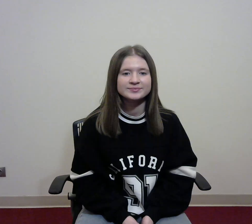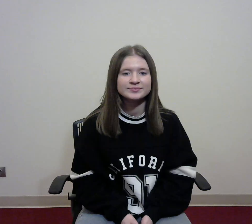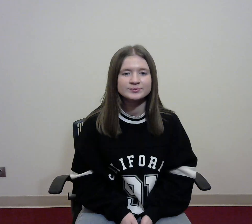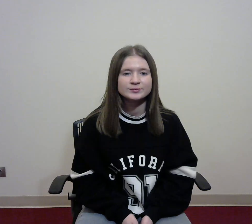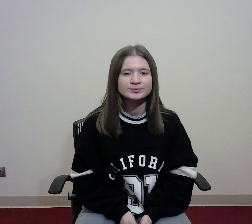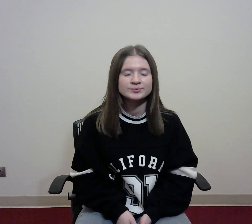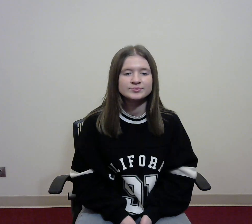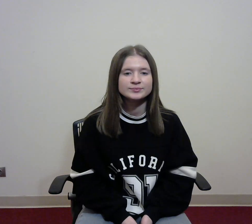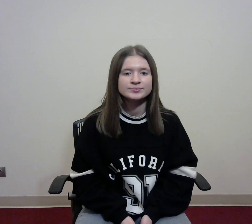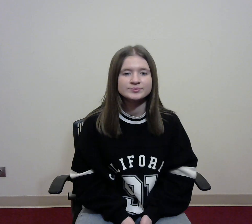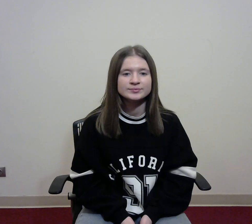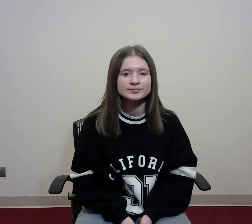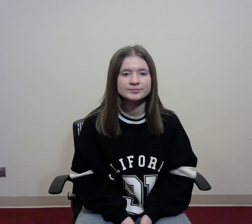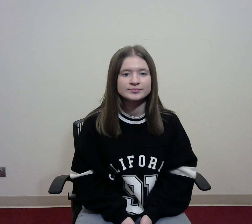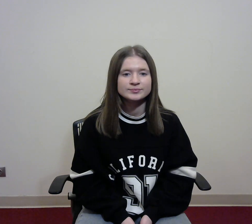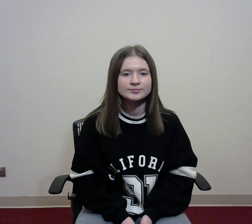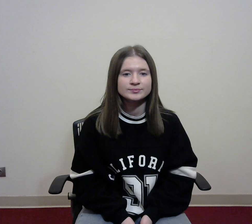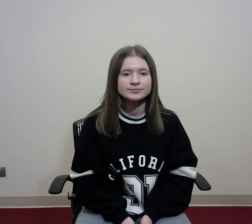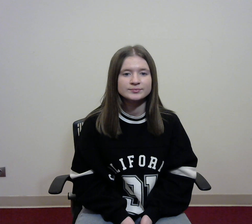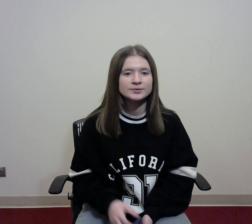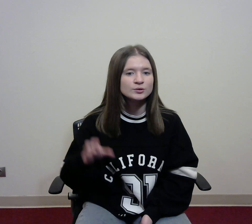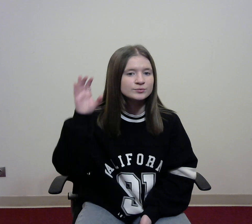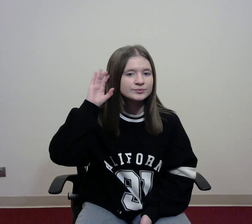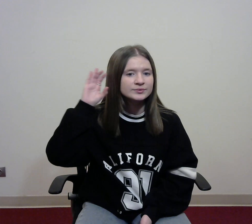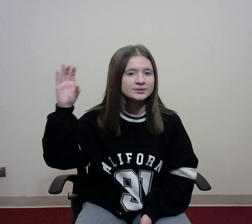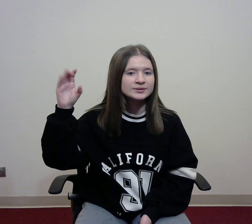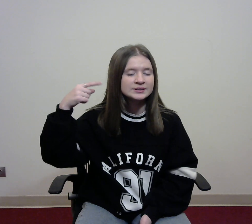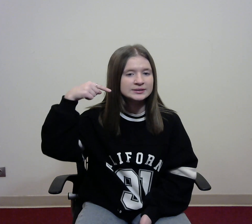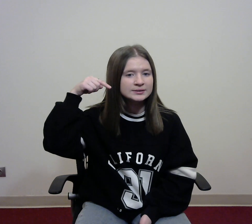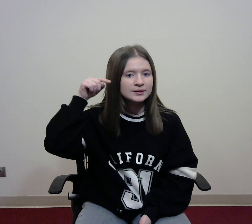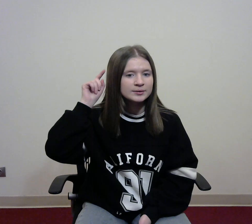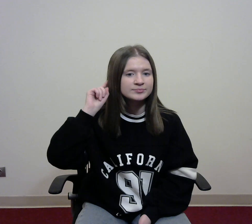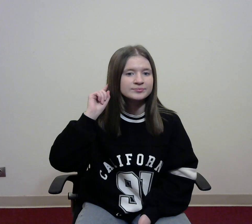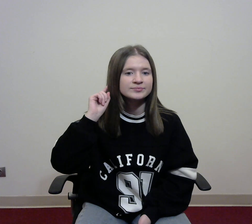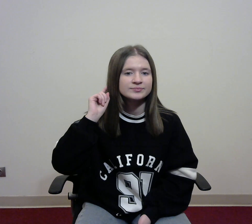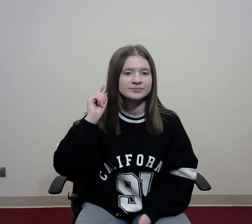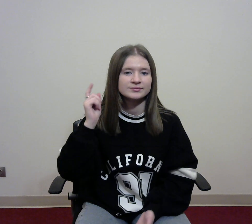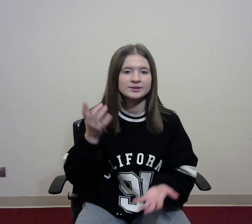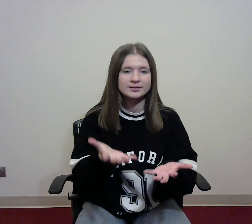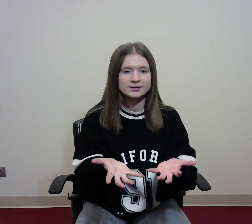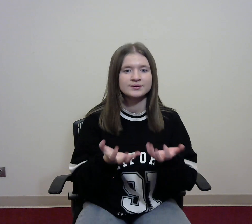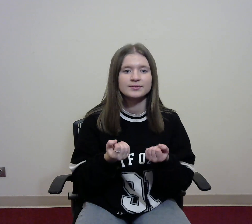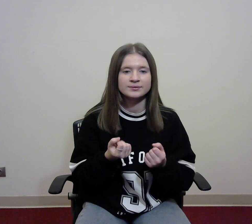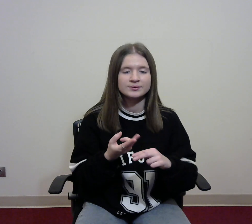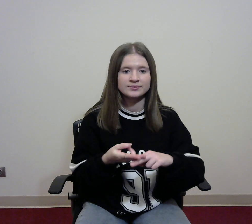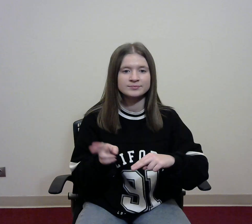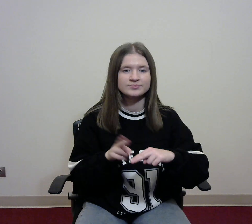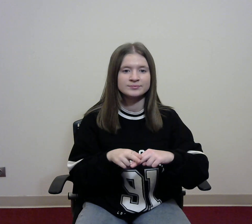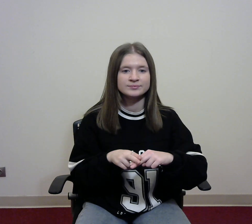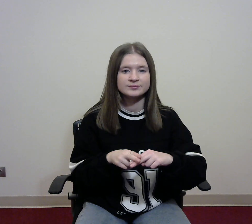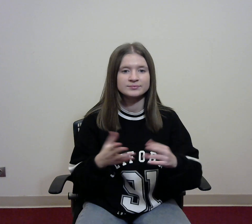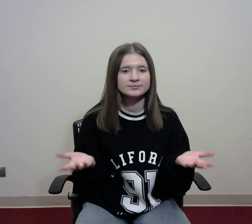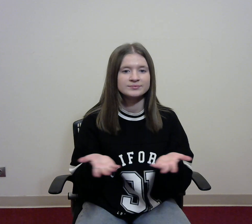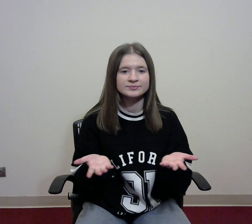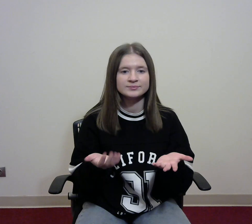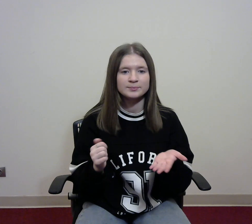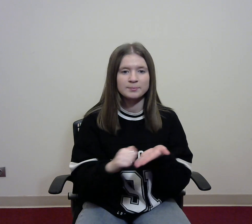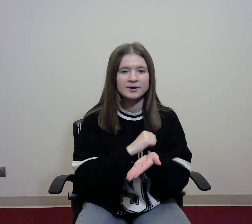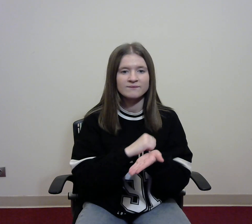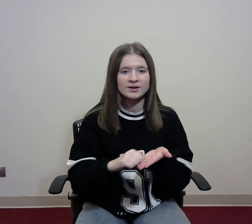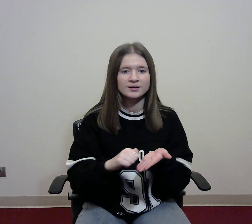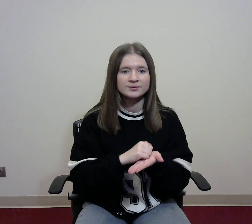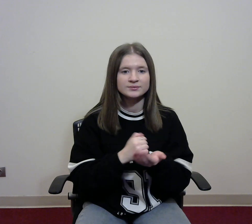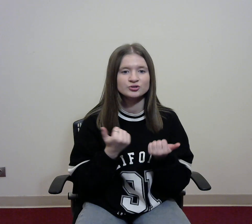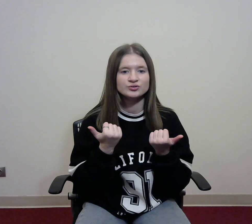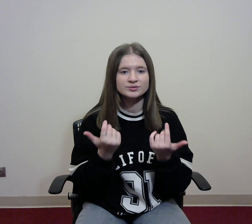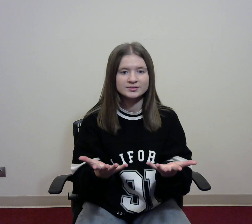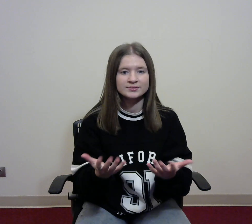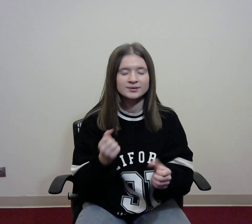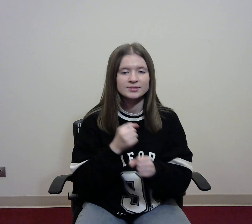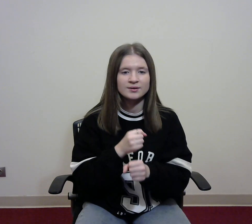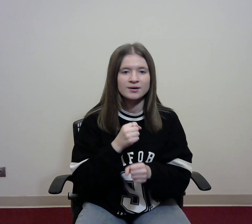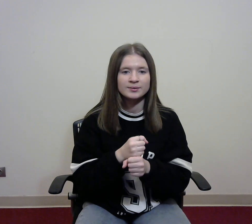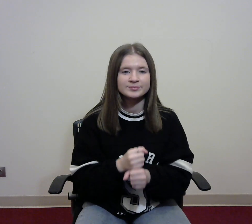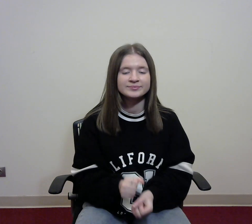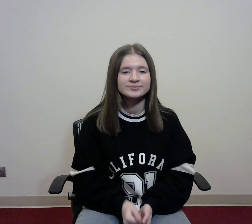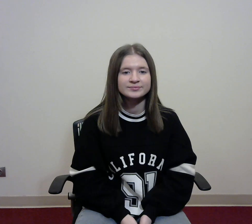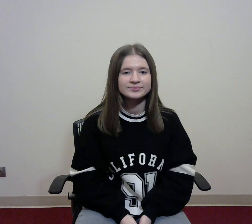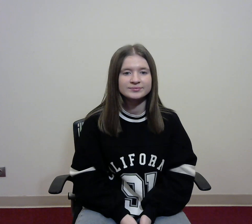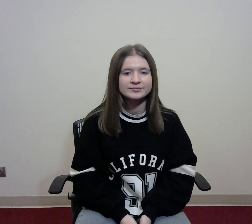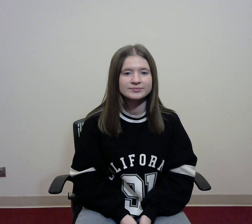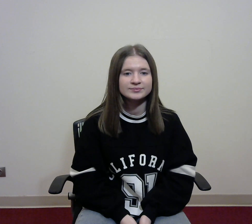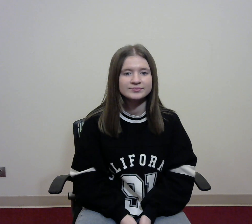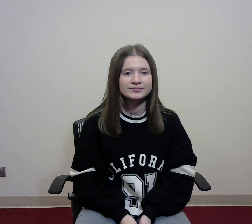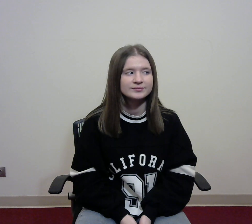Eşitmə aparatı alınması üçün hansı sənədlər tələb edilir?